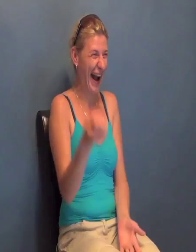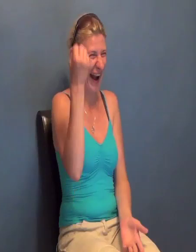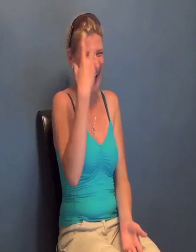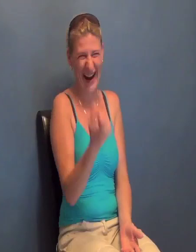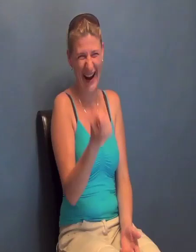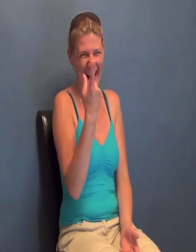Prysznic?